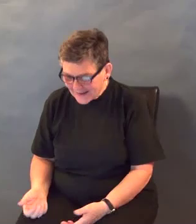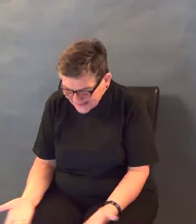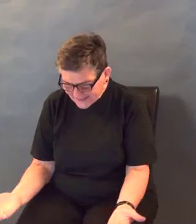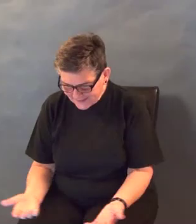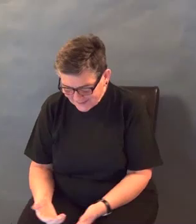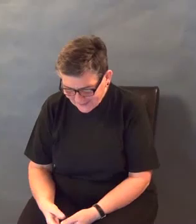Nie ma.